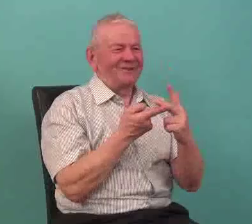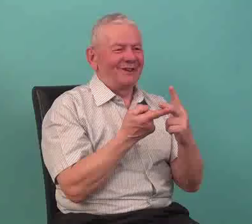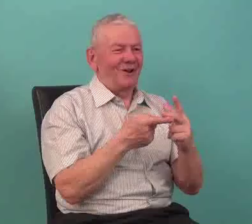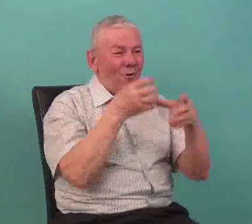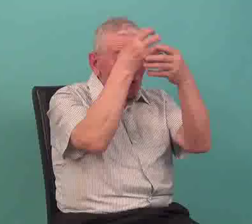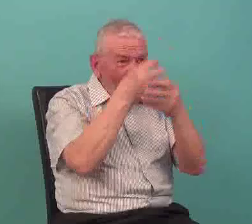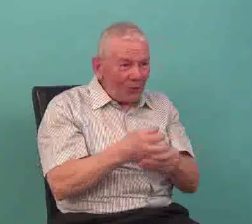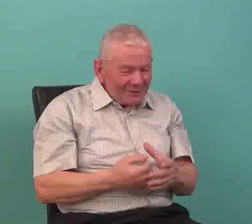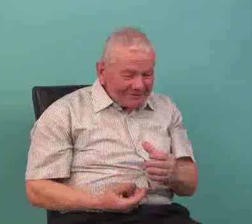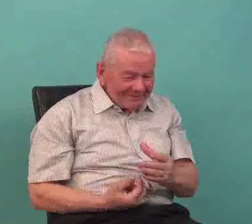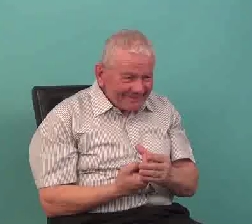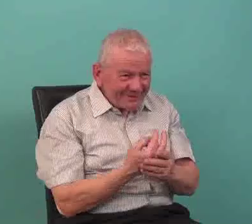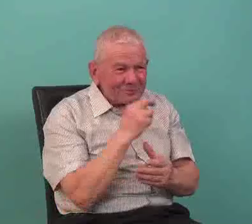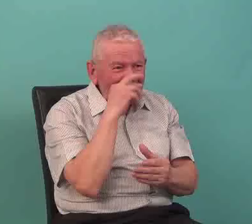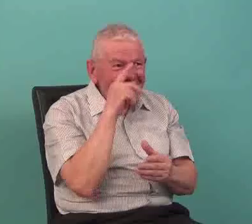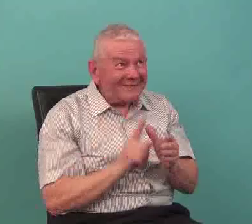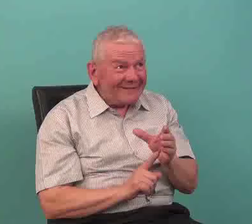Kot wspina się w środku rynny na górę.